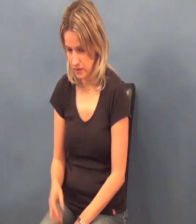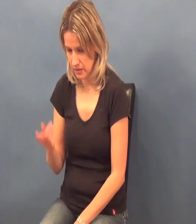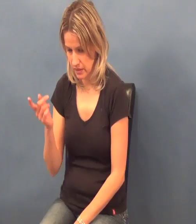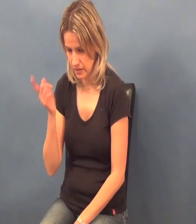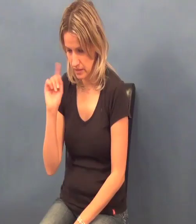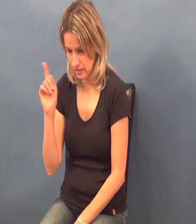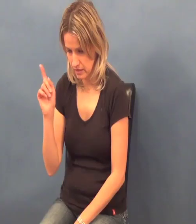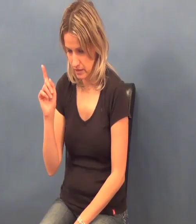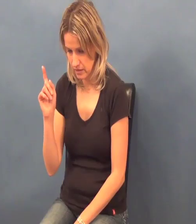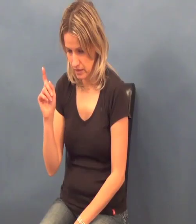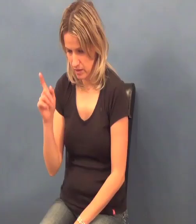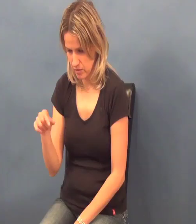Zakaz.